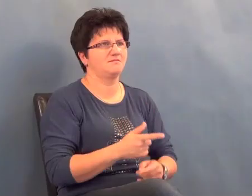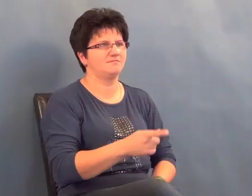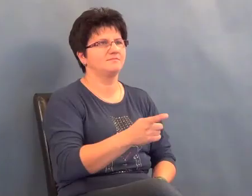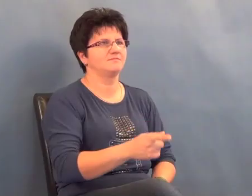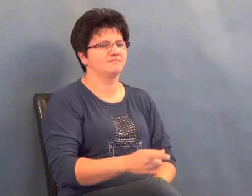Ale...